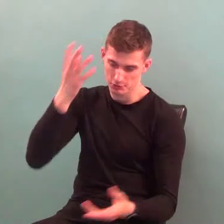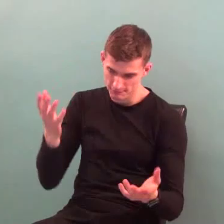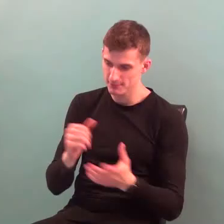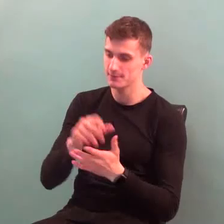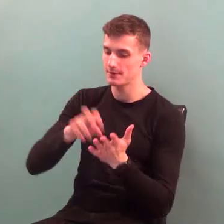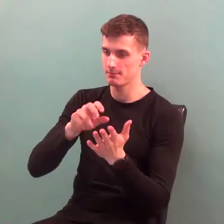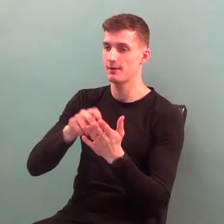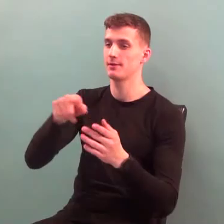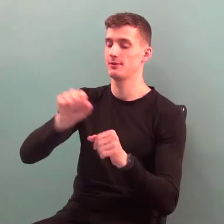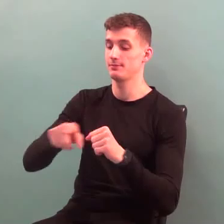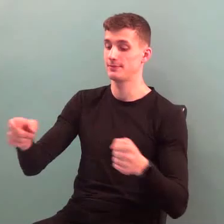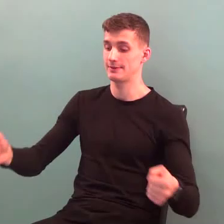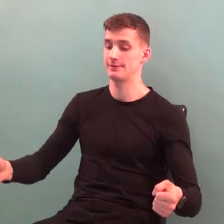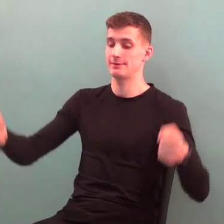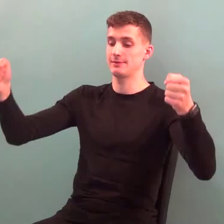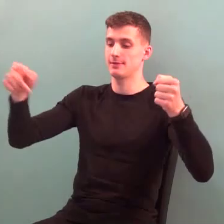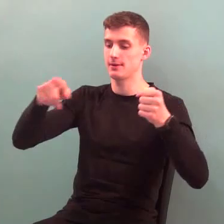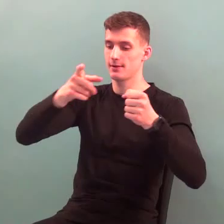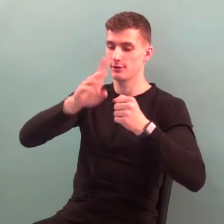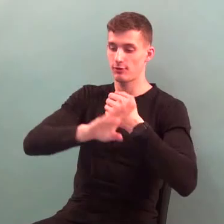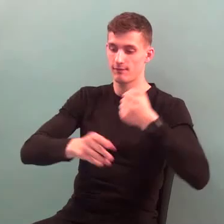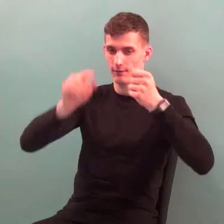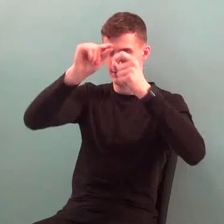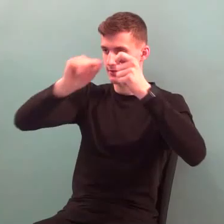Skacze, a przed nim jest sznurek rozwieszony pomiędzy dwoma drzewami.